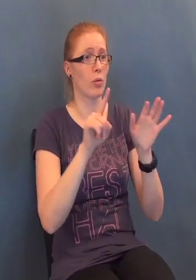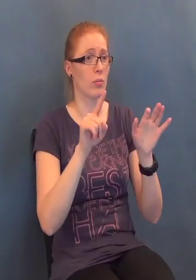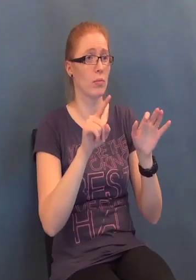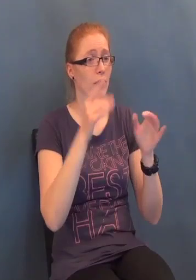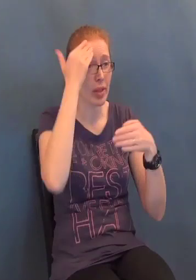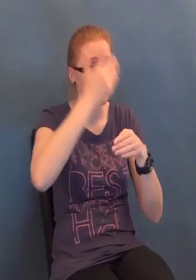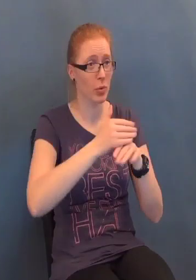Do...